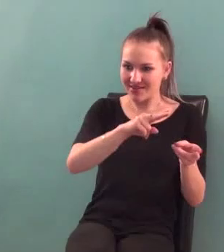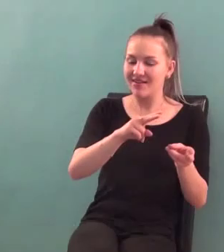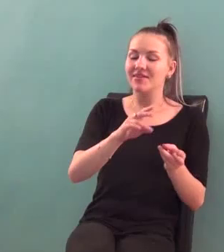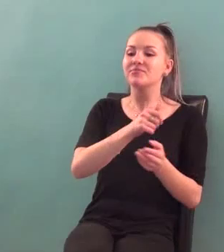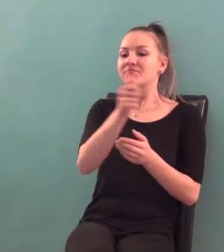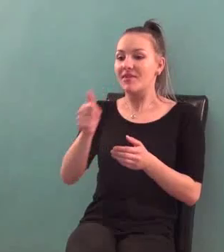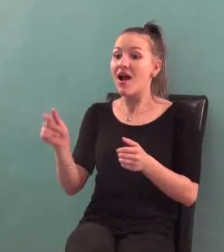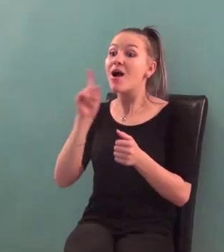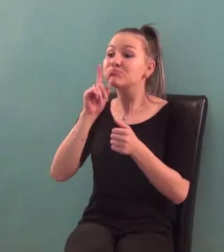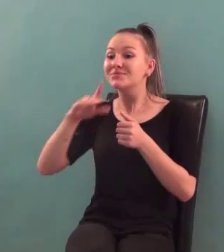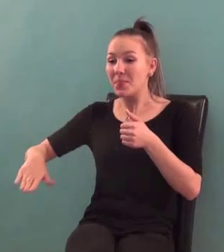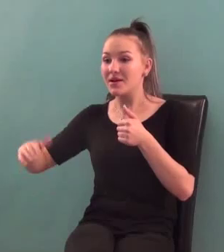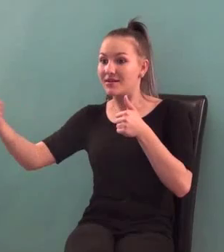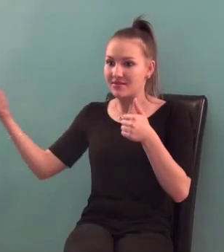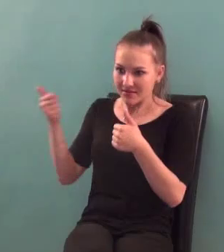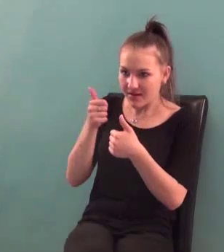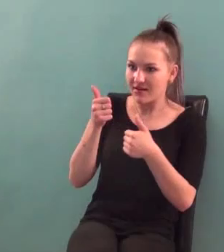Mężczyzna odchodzi, a chłopiec podchodzi do niego.